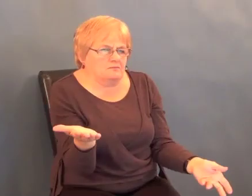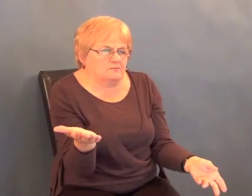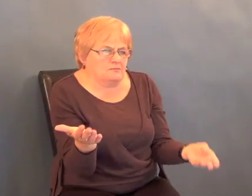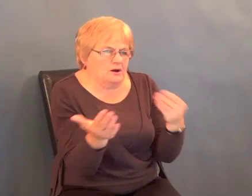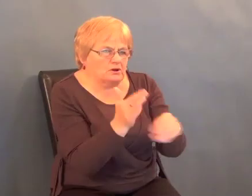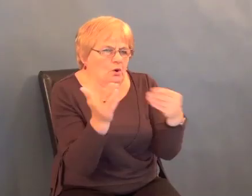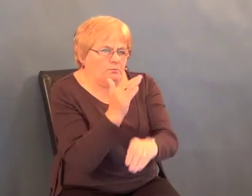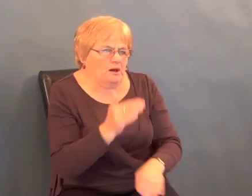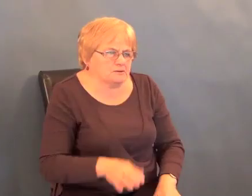Na zakupy.